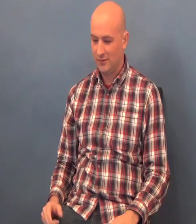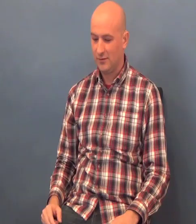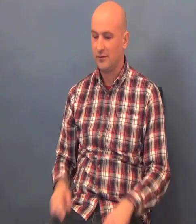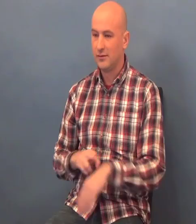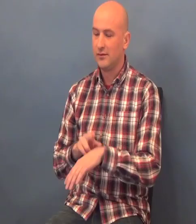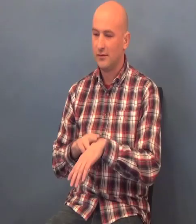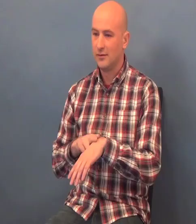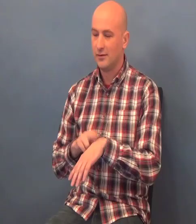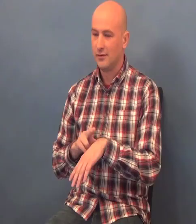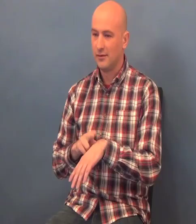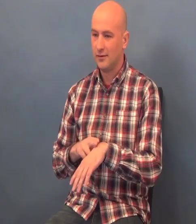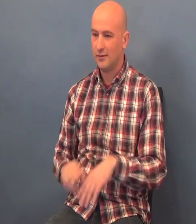O której?